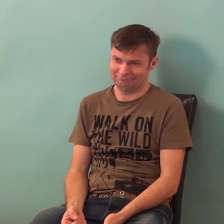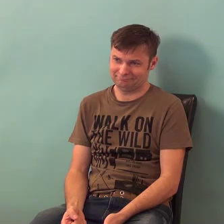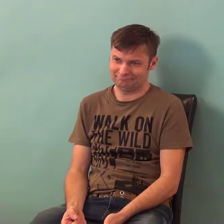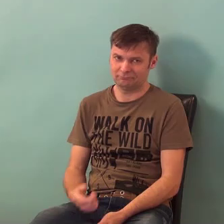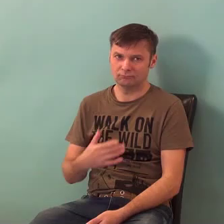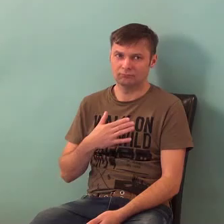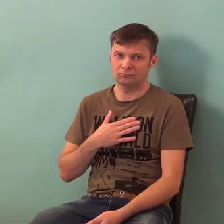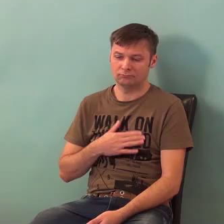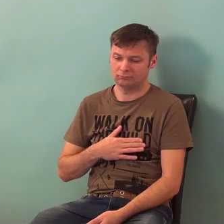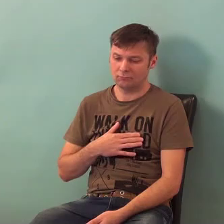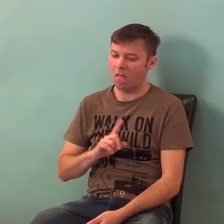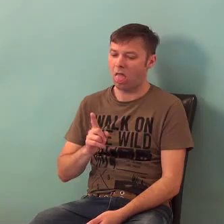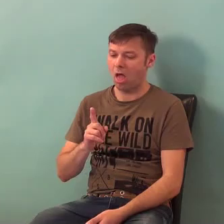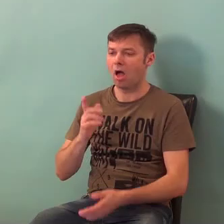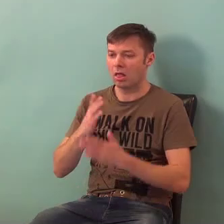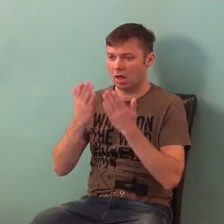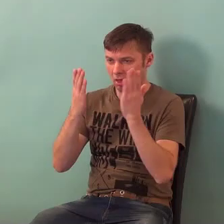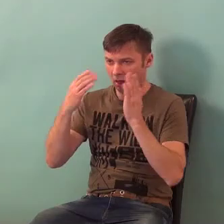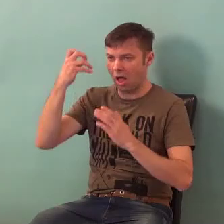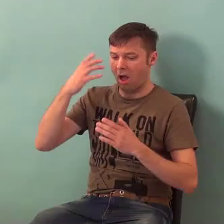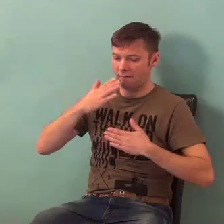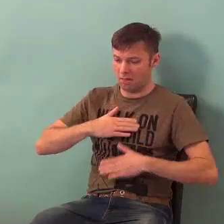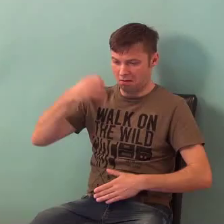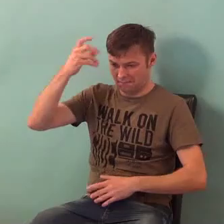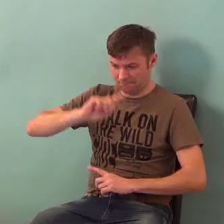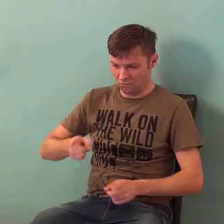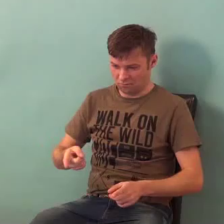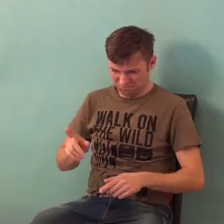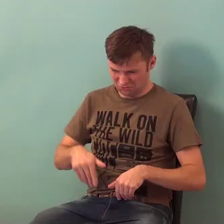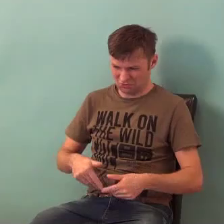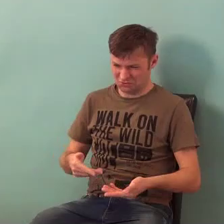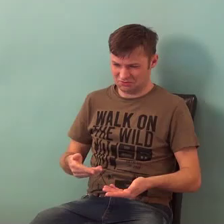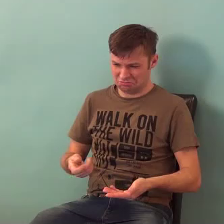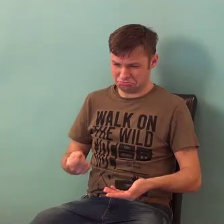Nie wolno się kąpać z prysznicem? Przecież można, dziwnie.